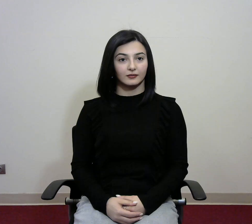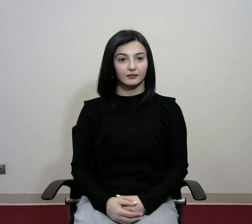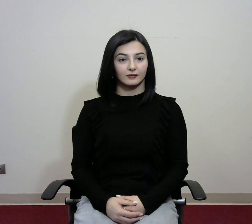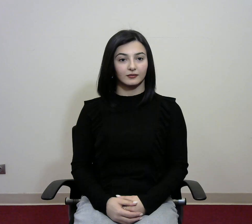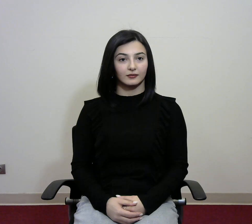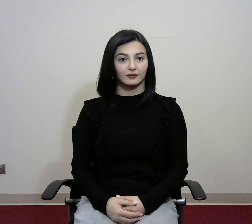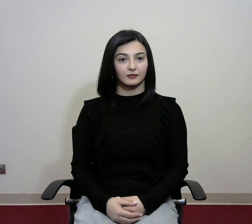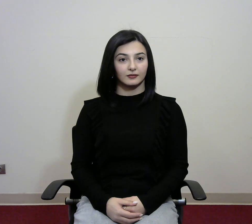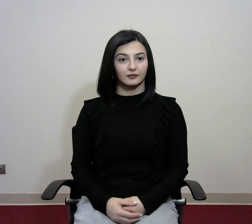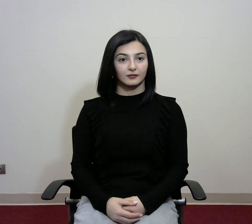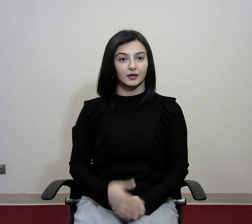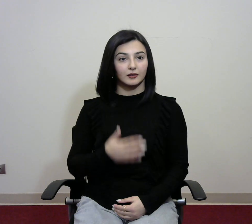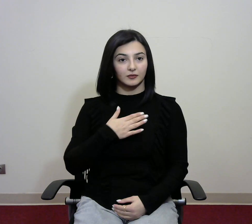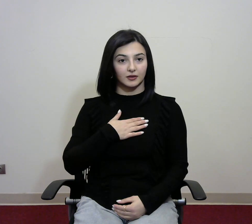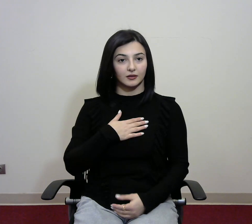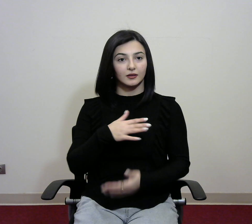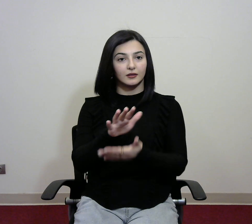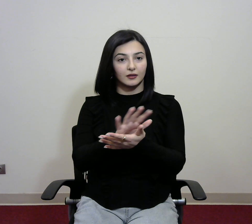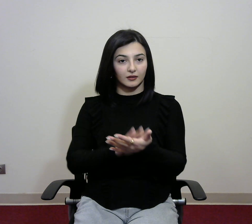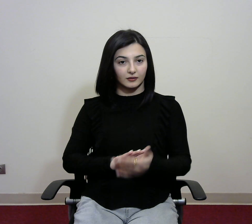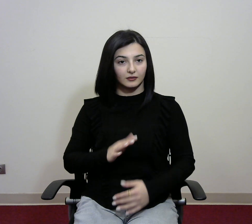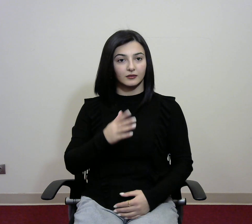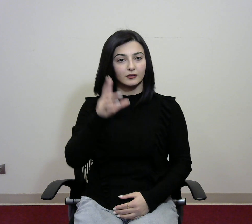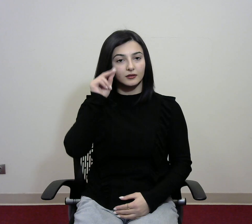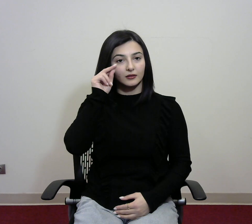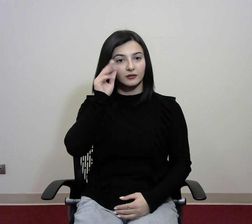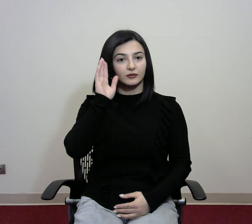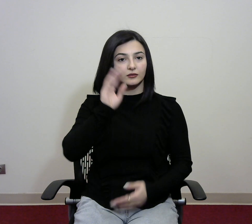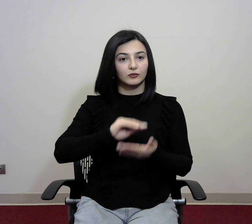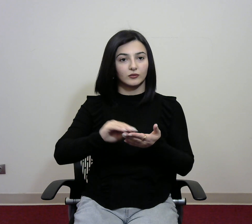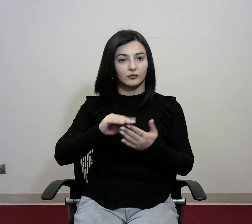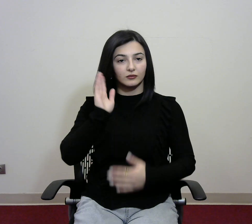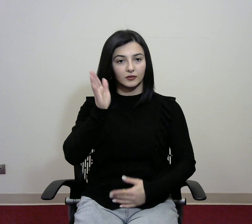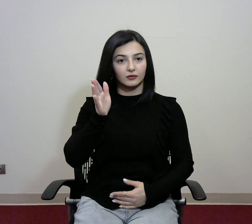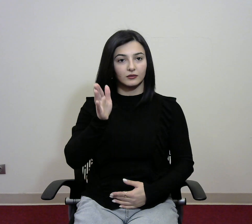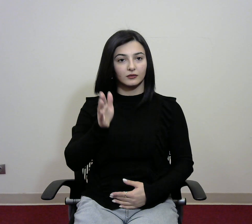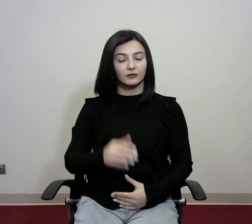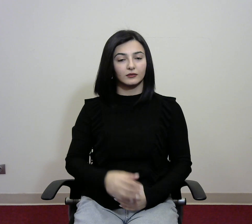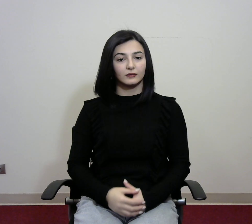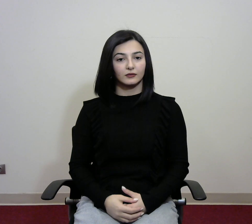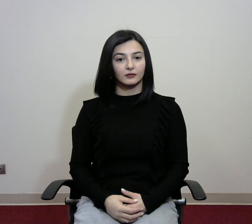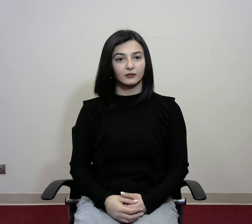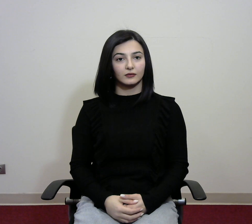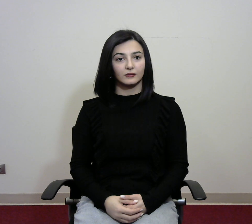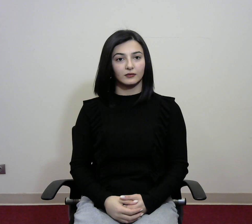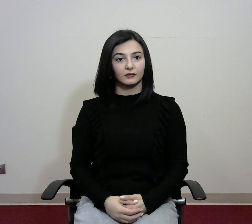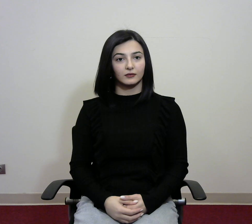Mən ərizəni nə vaxt yazmalıyam?